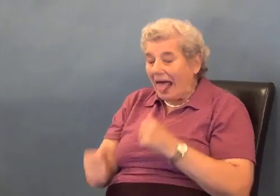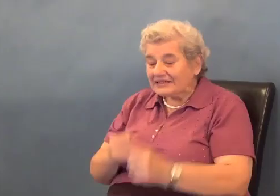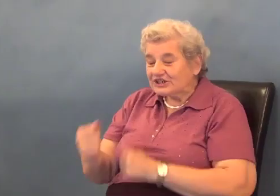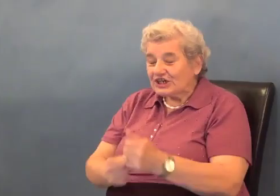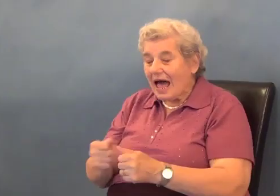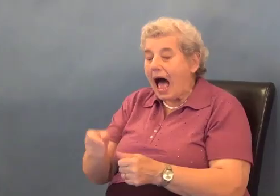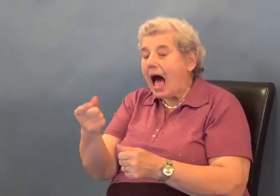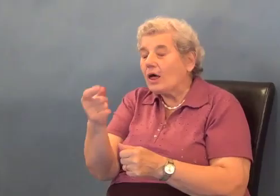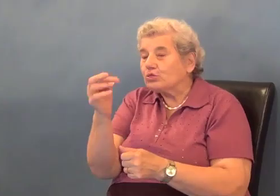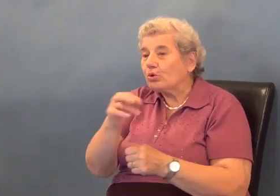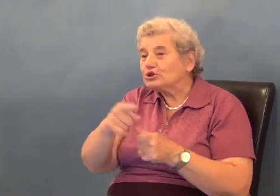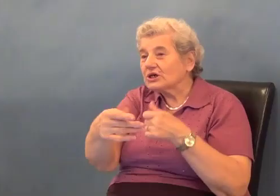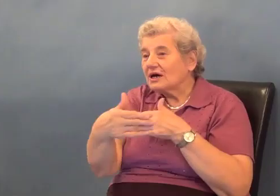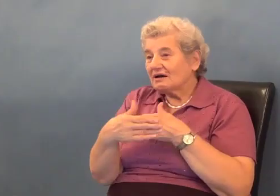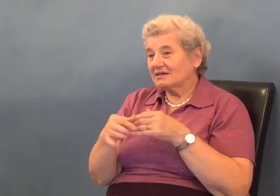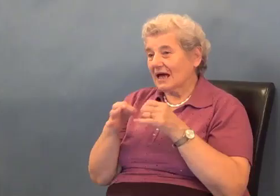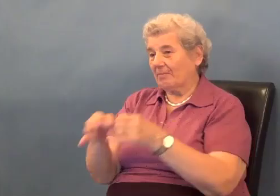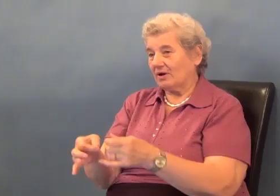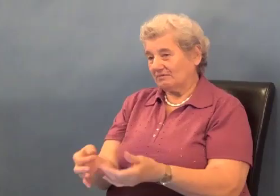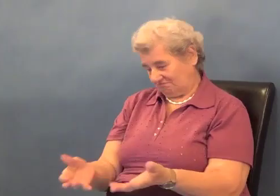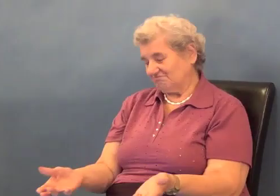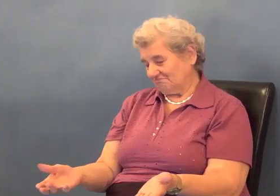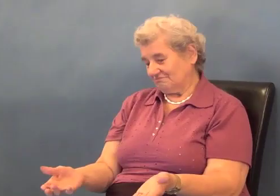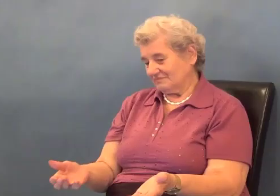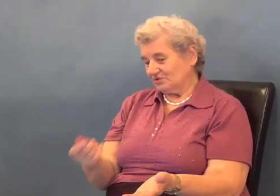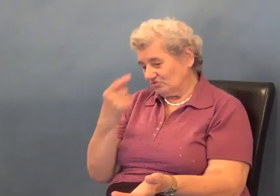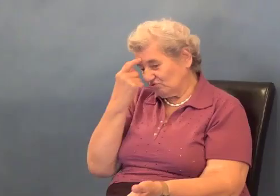Lecisz, a tuż obok jest samochód, no.